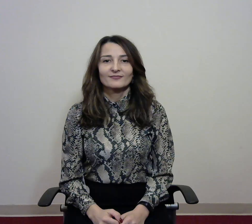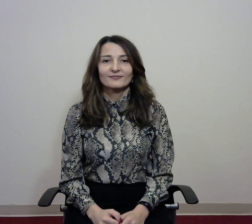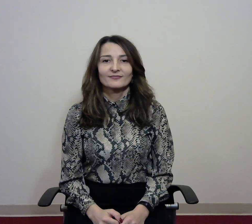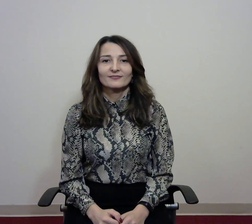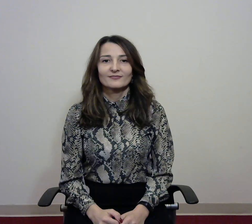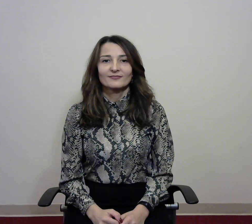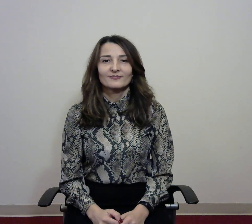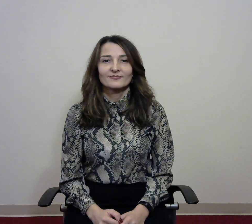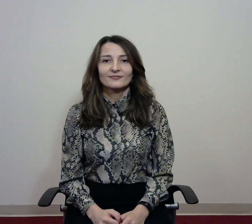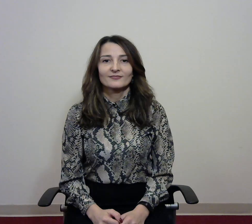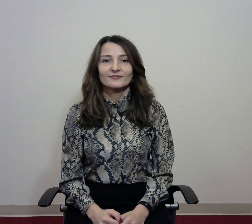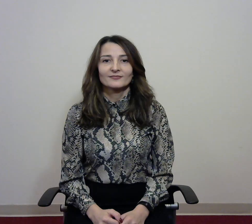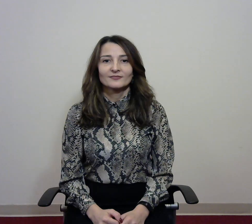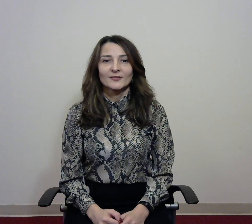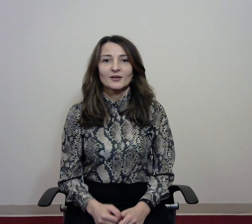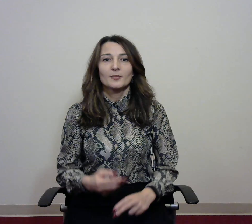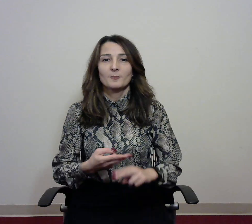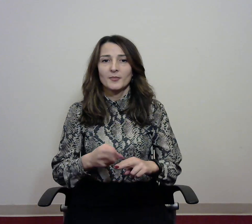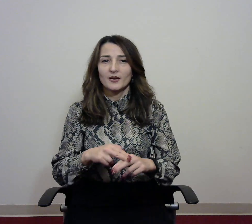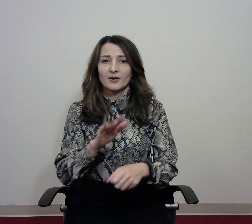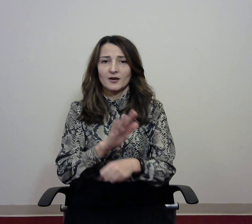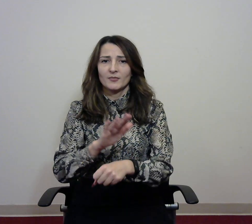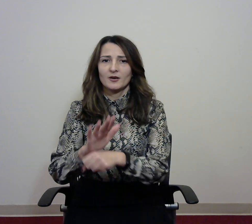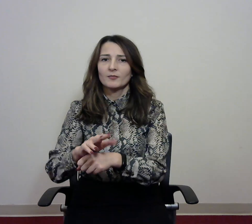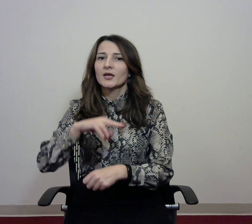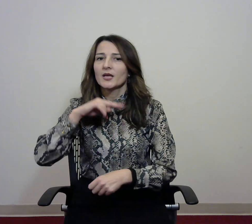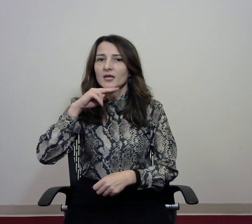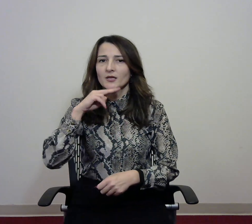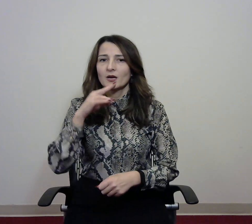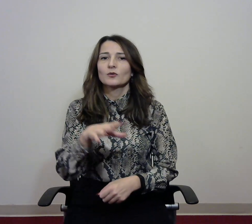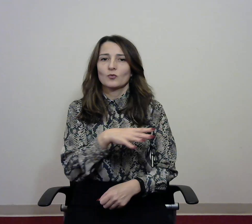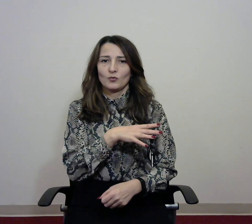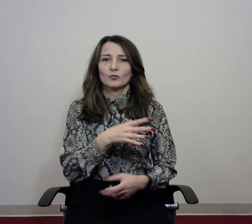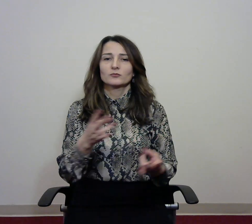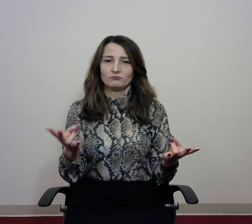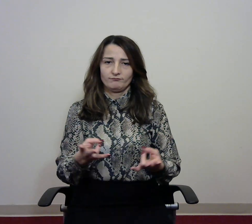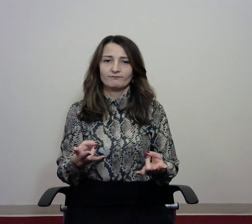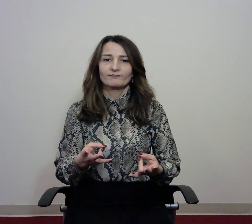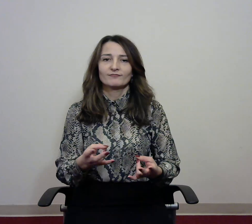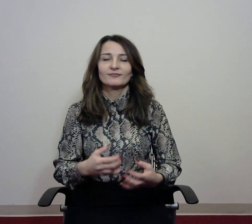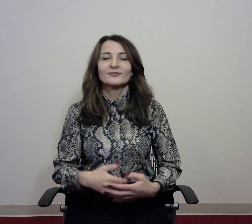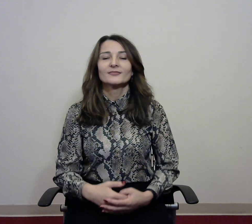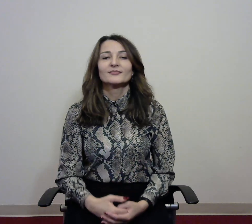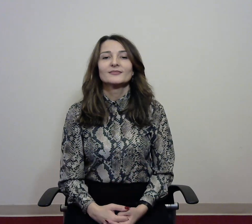Bu tapşırıqlarda diqqətli olmaq lazımdır